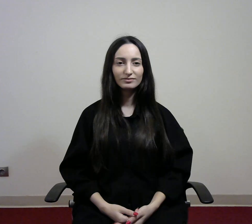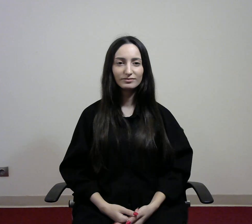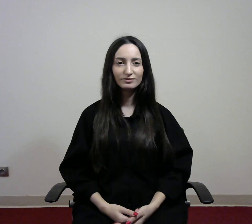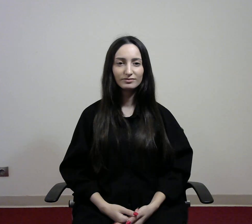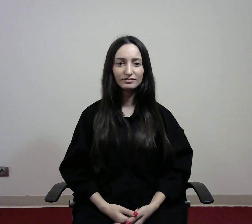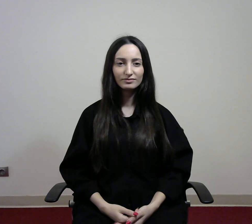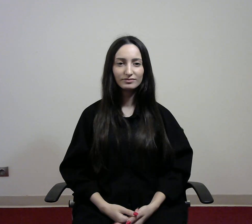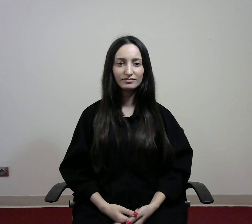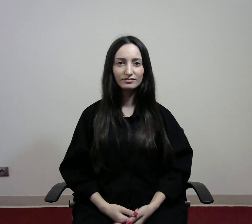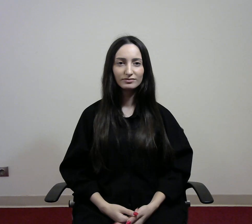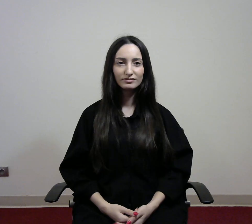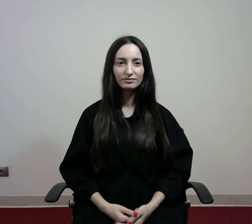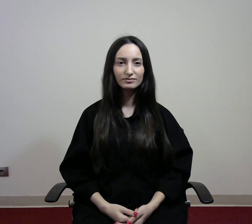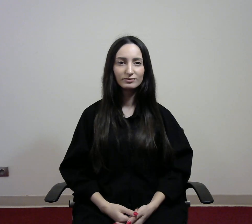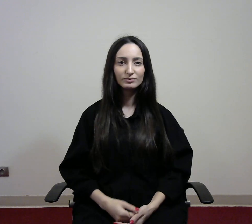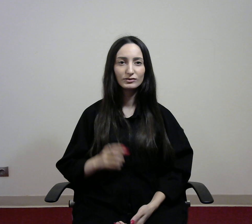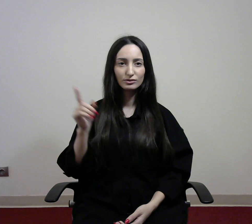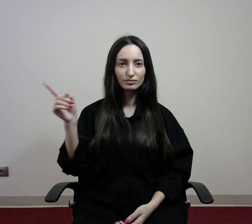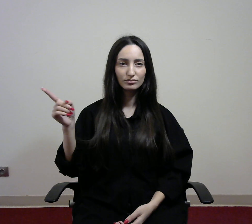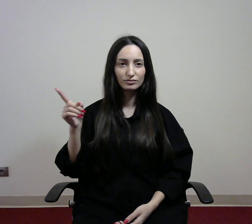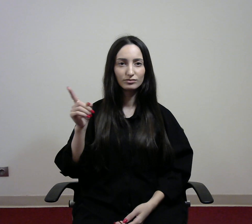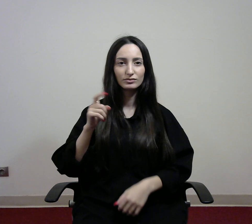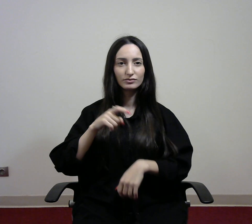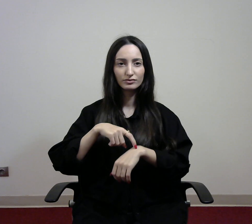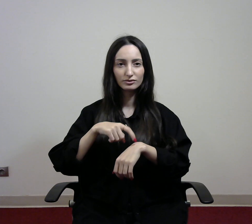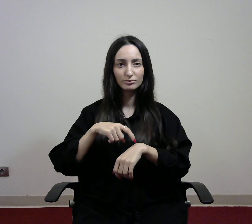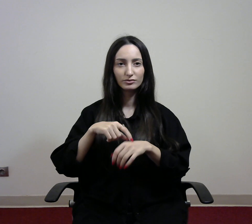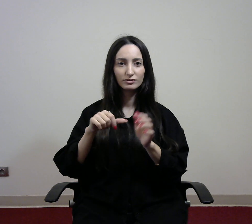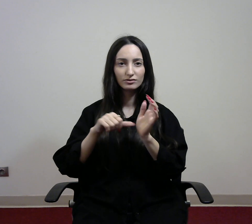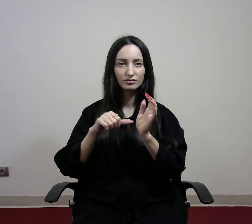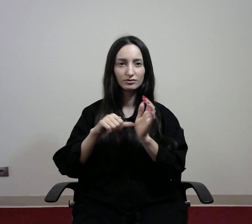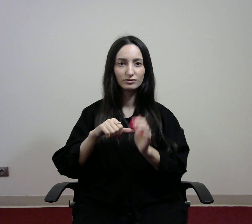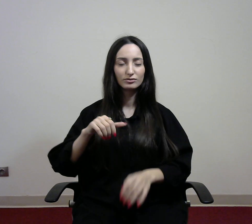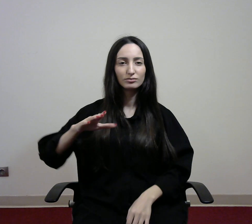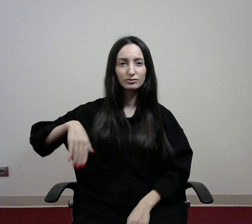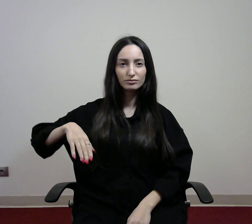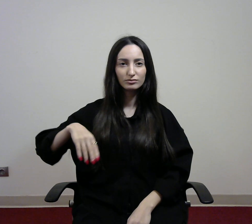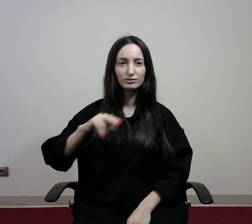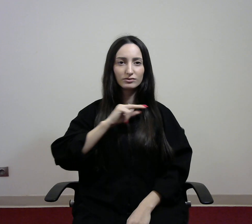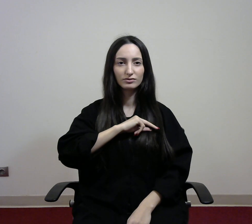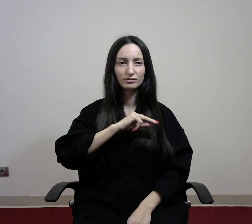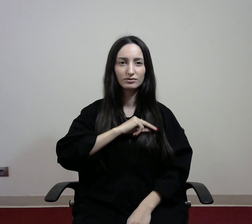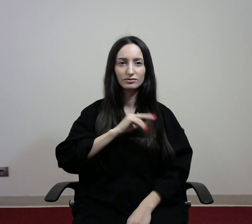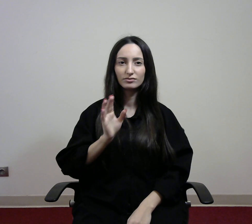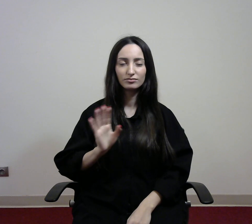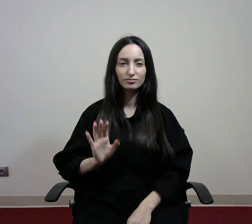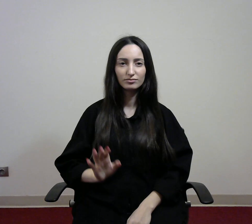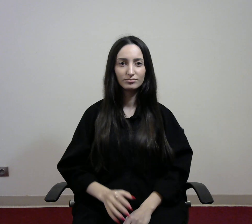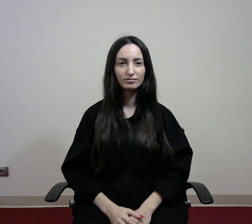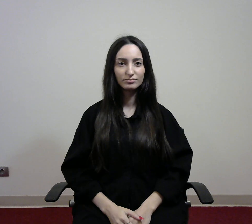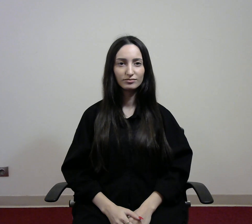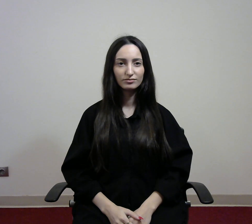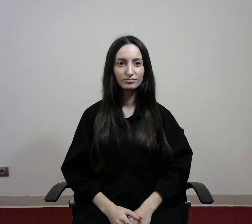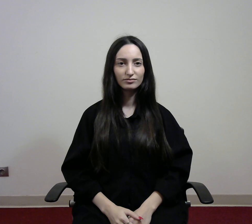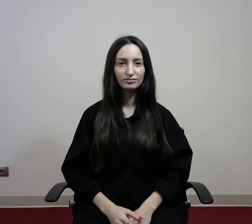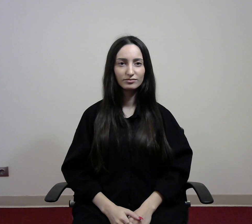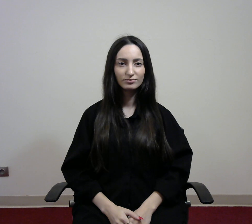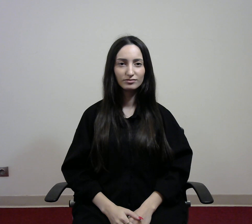O saat 6-dan sonra işləmir